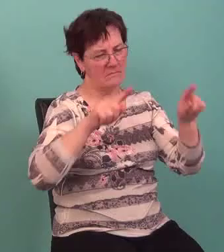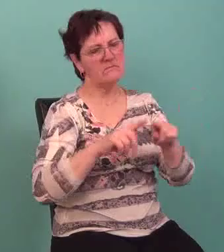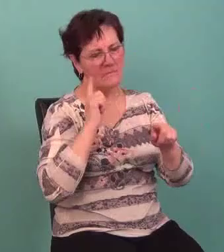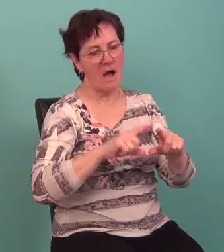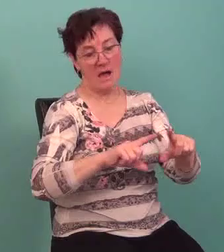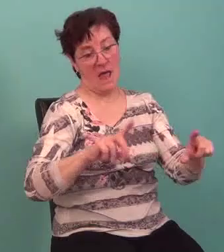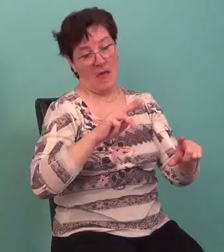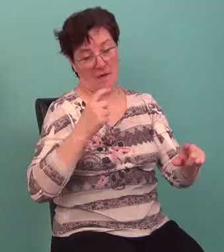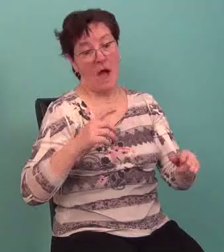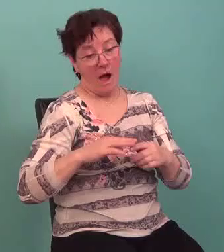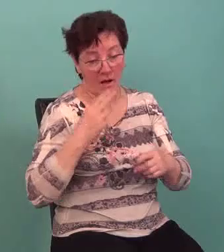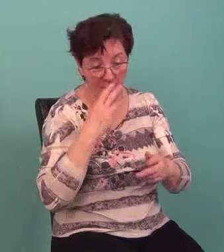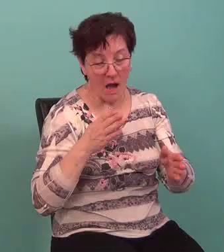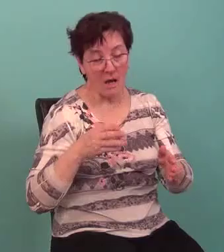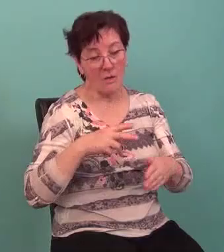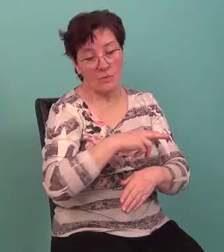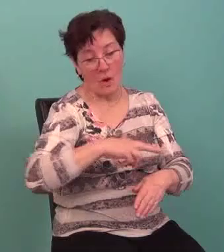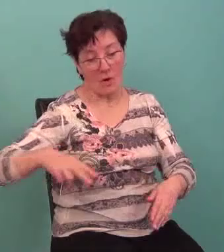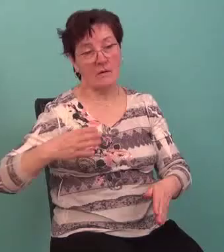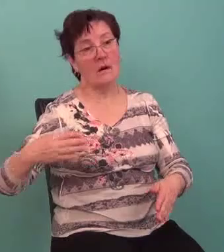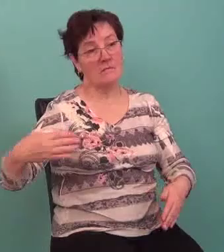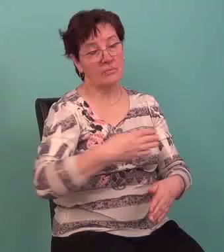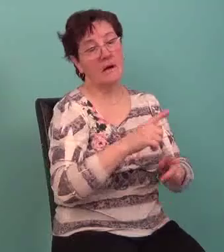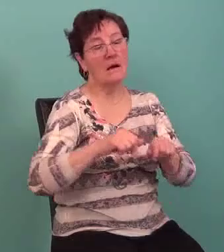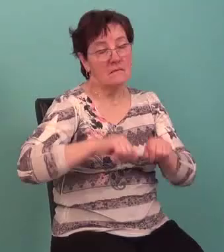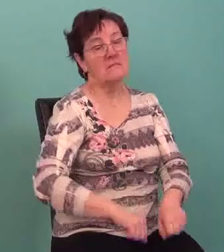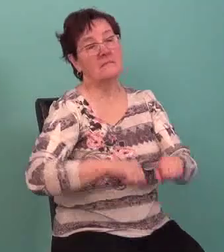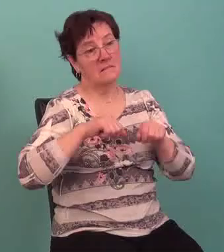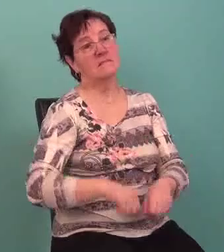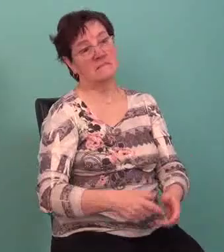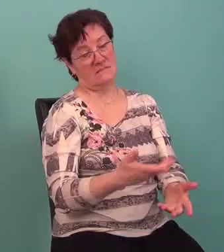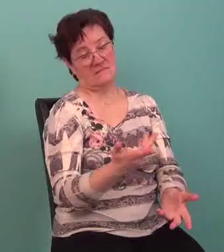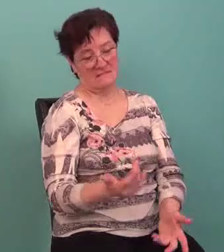Wiem, że jest taki znak ale jak z bliska zobaczyłam, to już wiem, że chodzi o nadjeżdżającą drezynę.